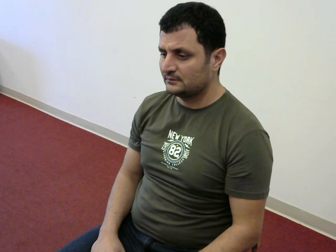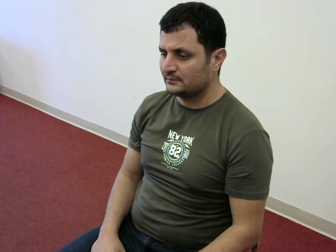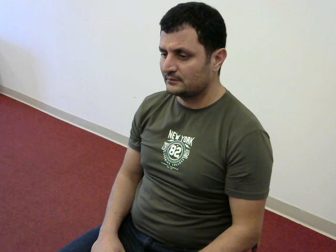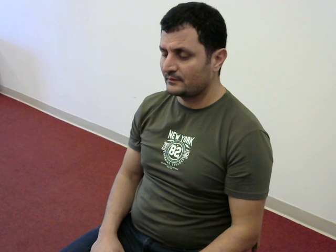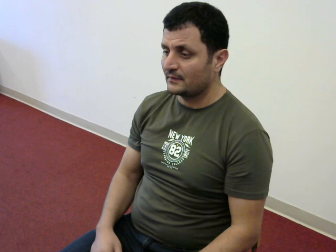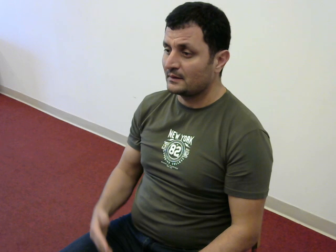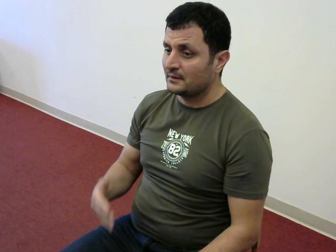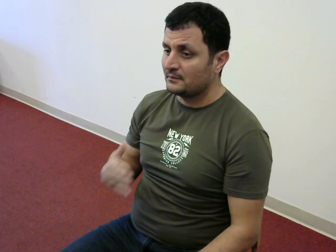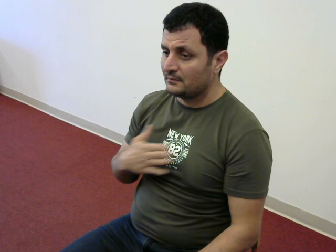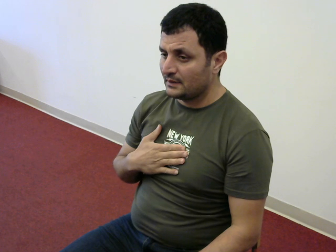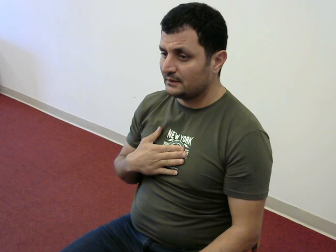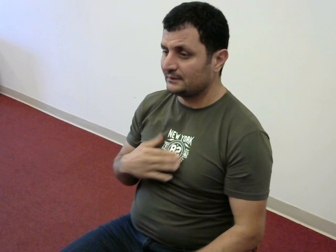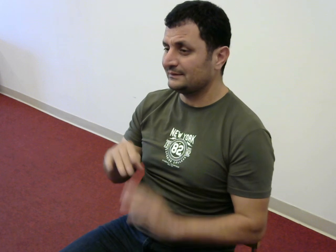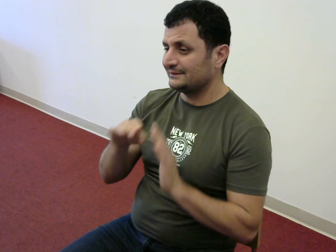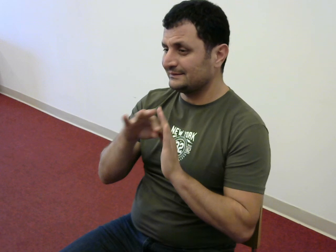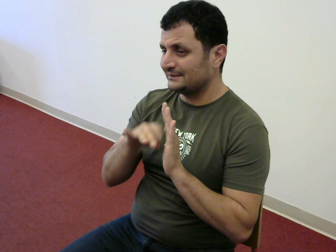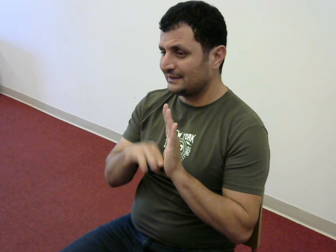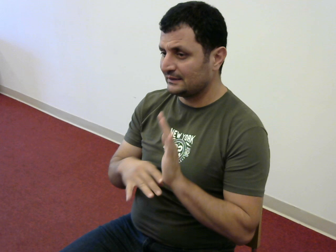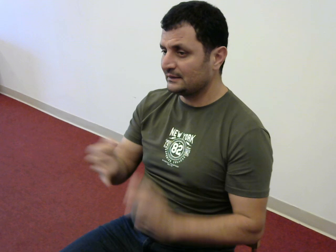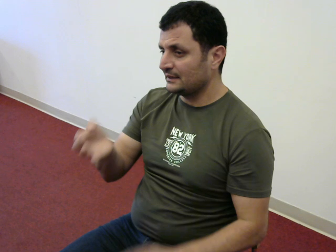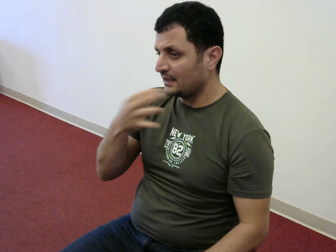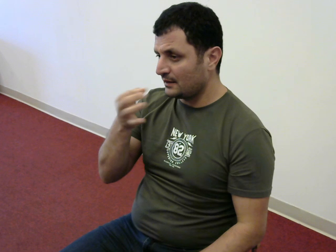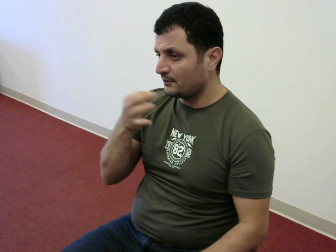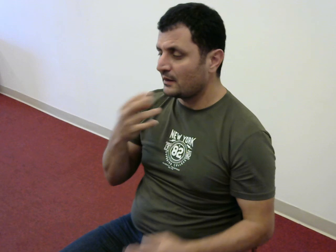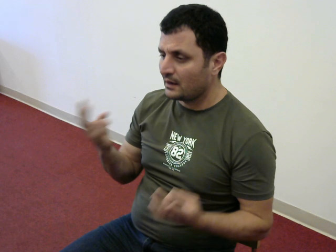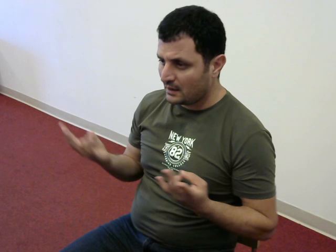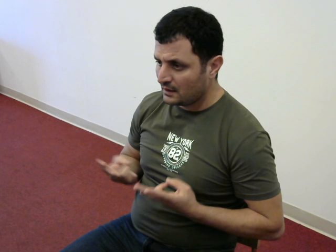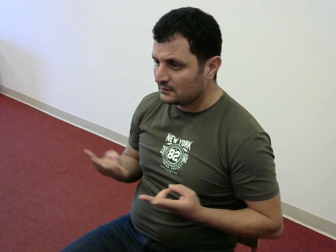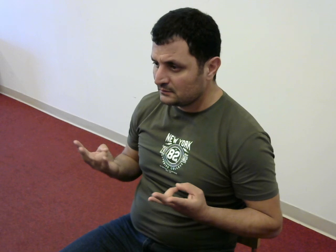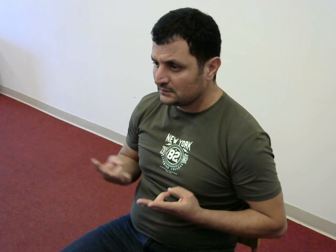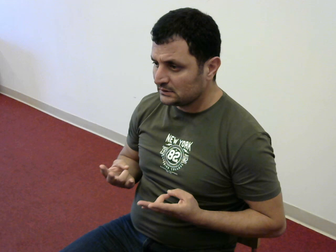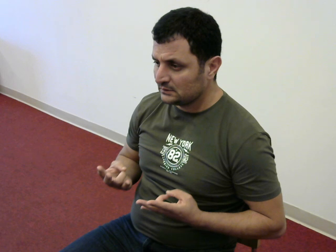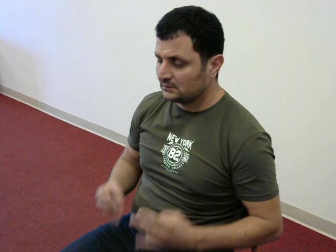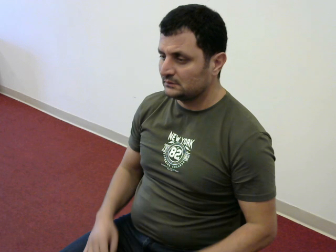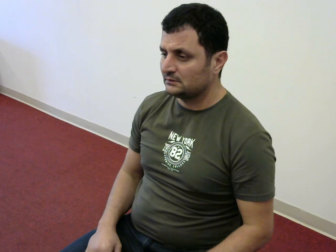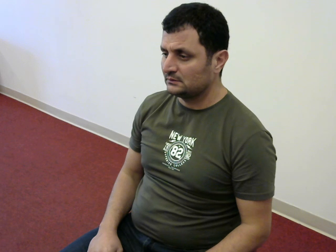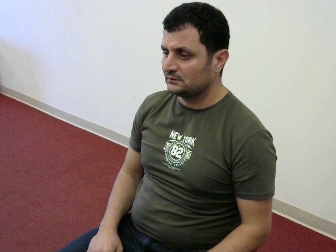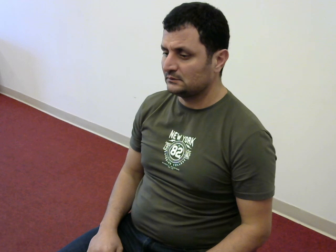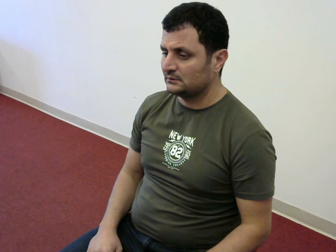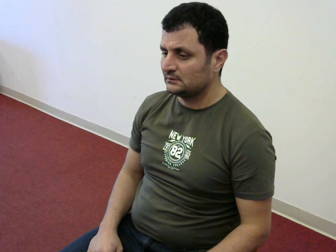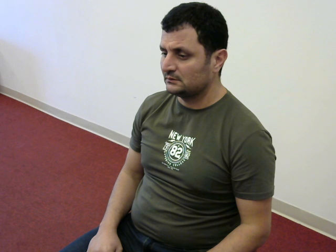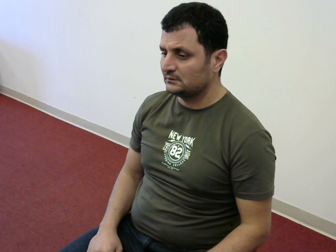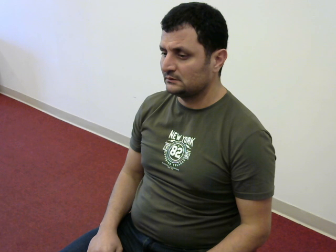Mənə siyahıdakı dərmanlar lazımdır